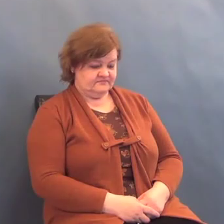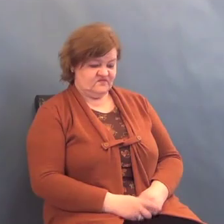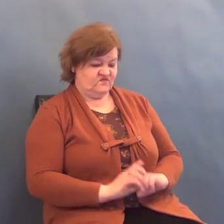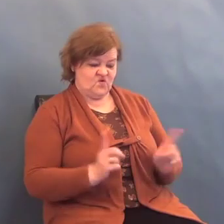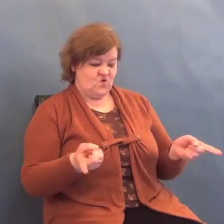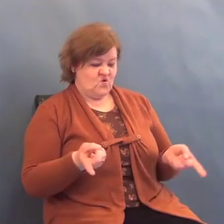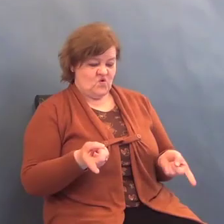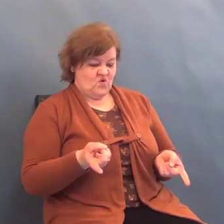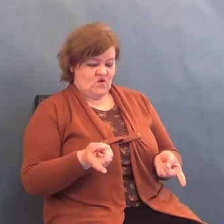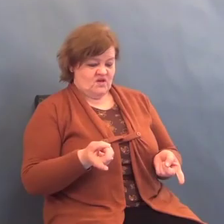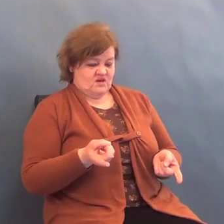Nie wolno...